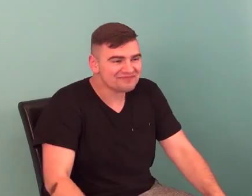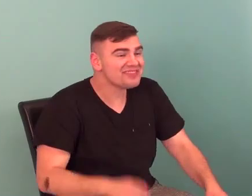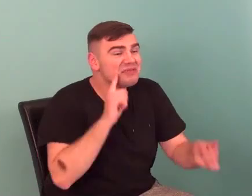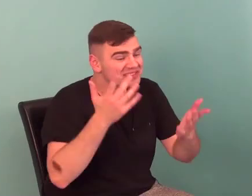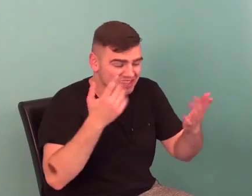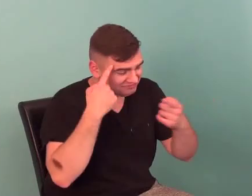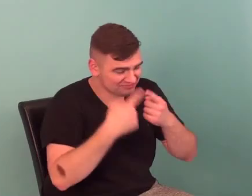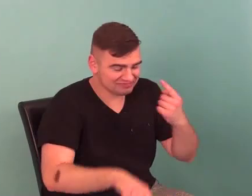Właśnie miejsce nie pasuje.